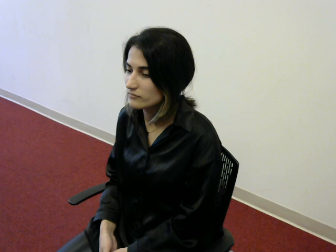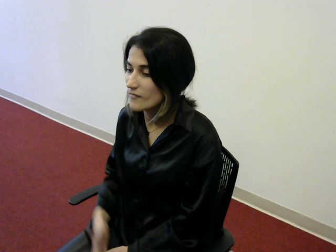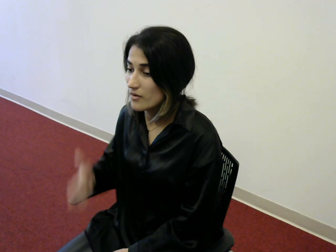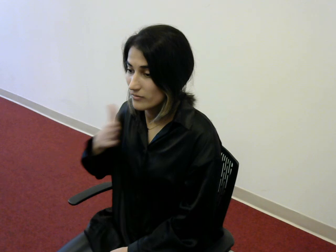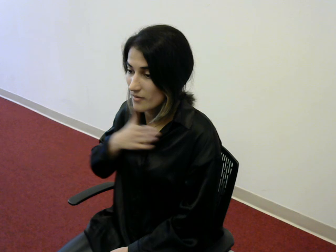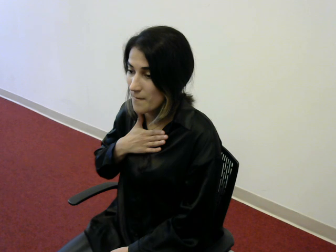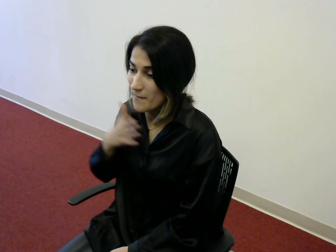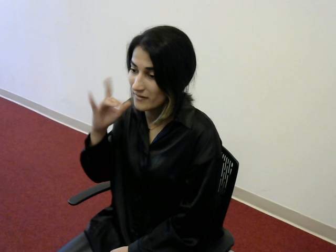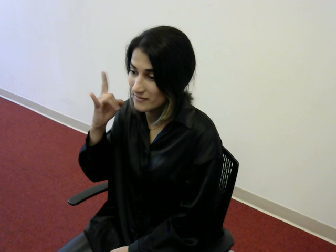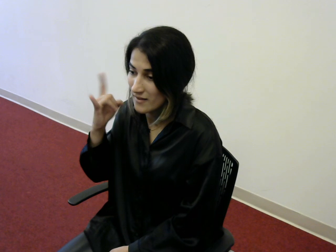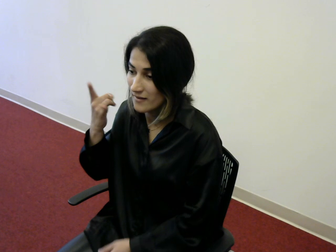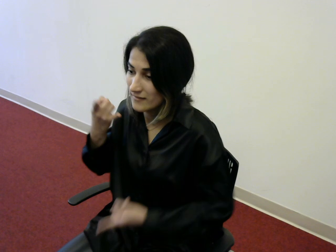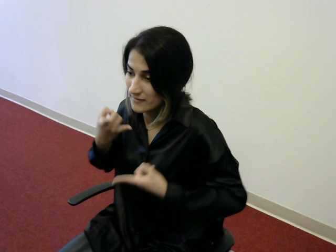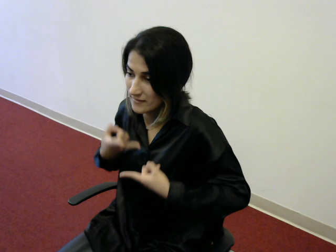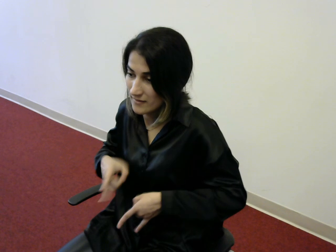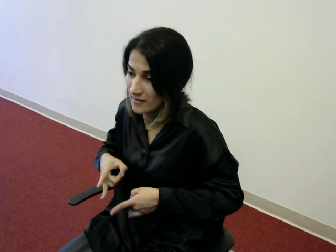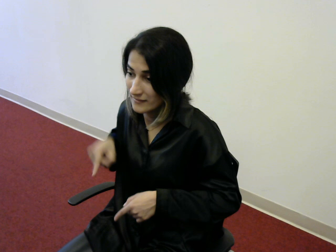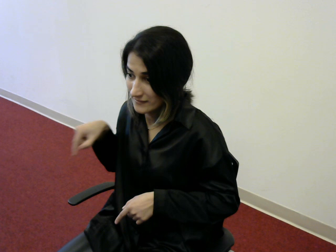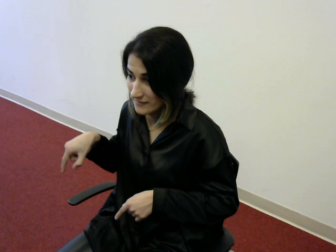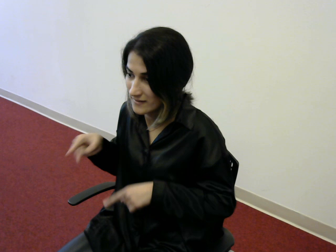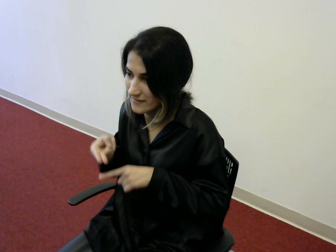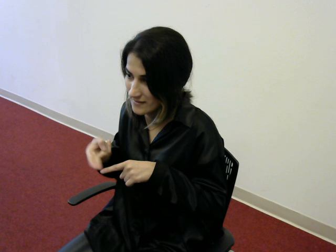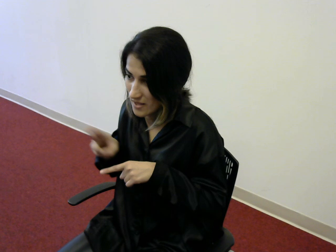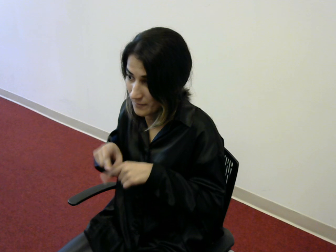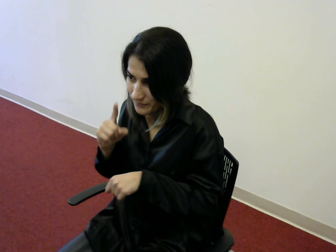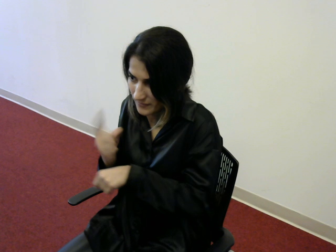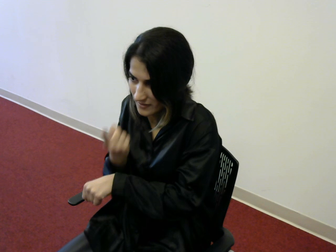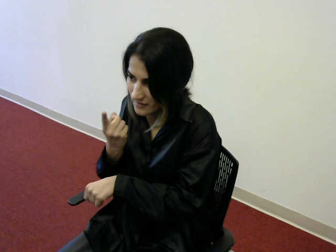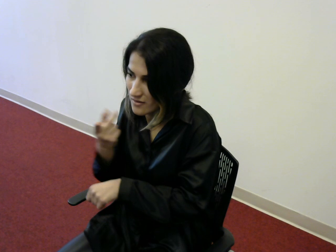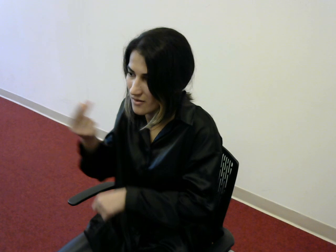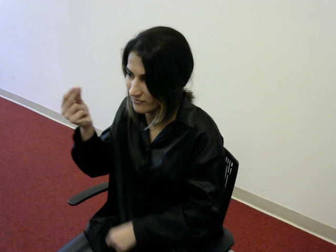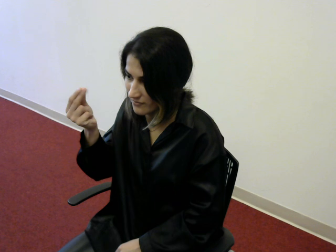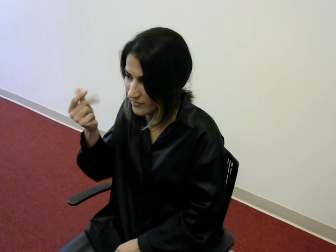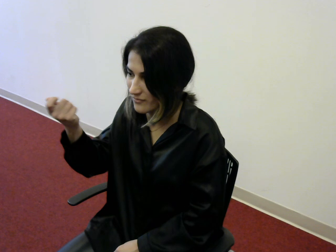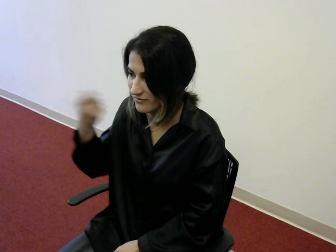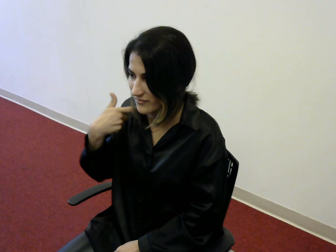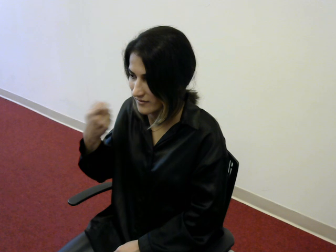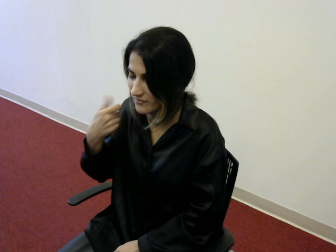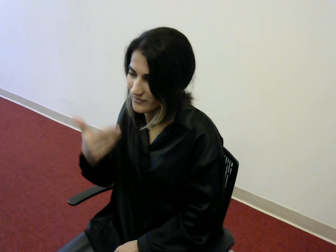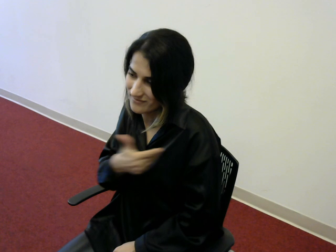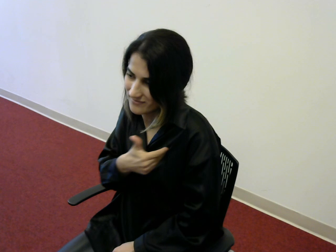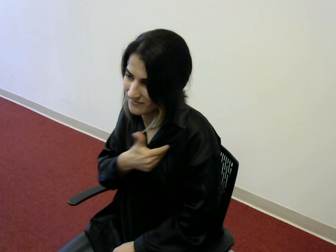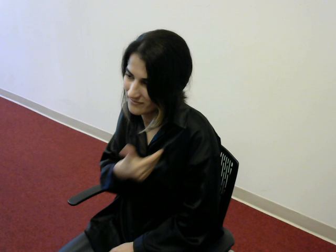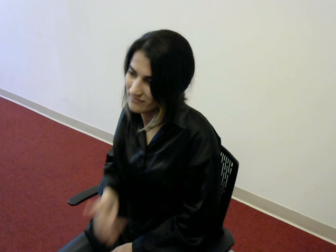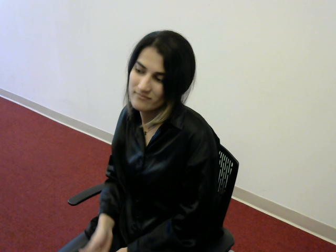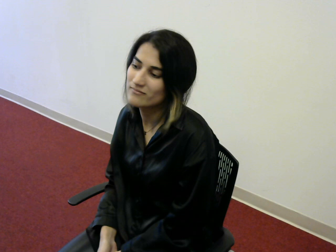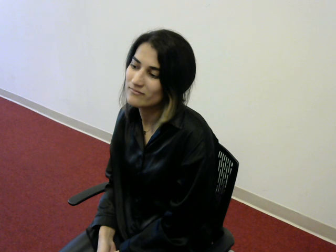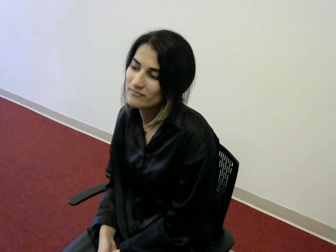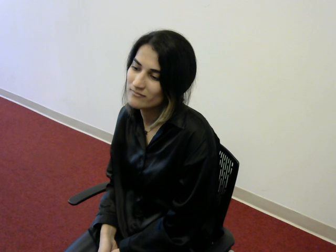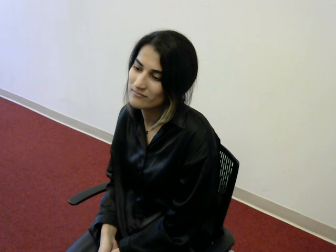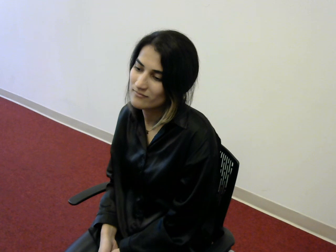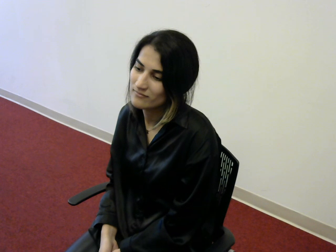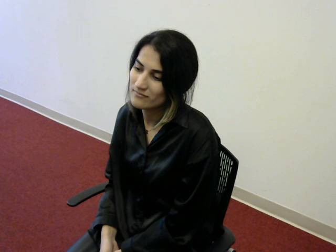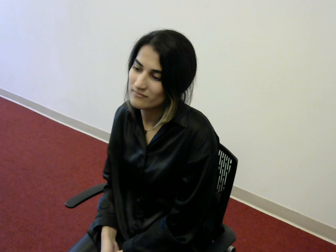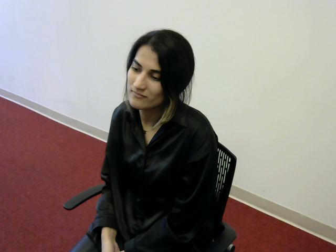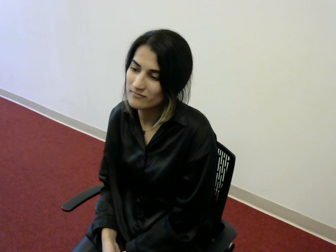Mənim uşağım anadan olub, ona görə birdəfəlik müavinət almaq istəyirəm